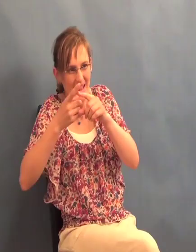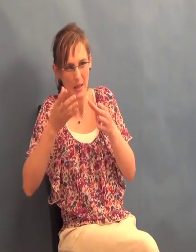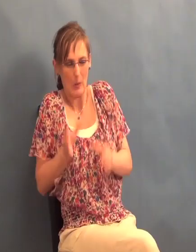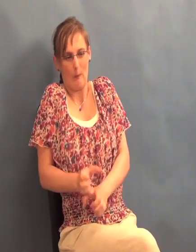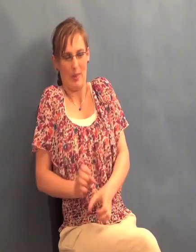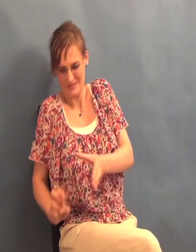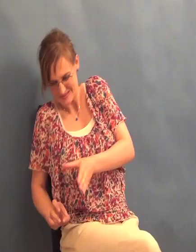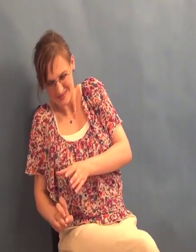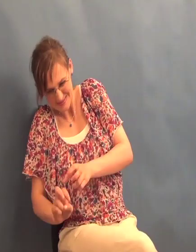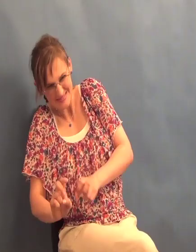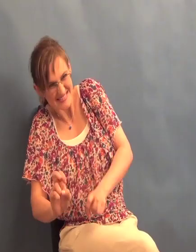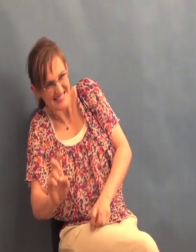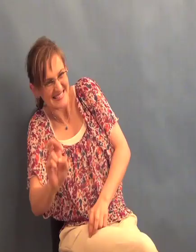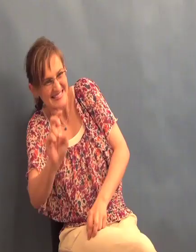Wspina się z trudem.